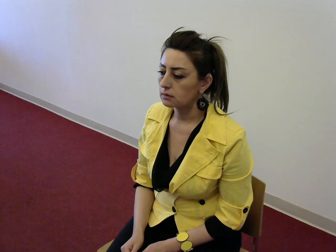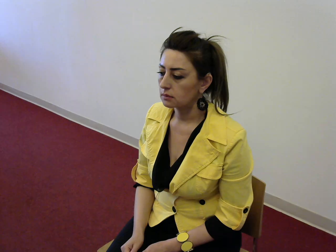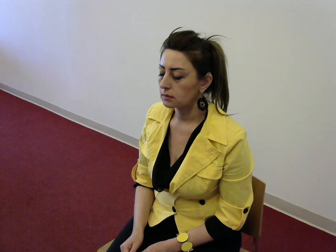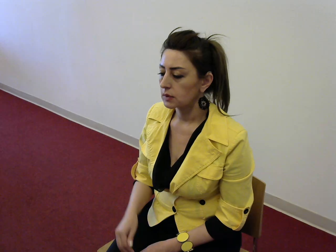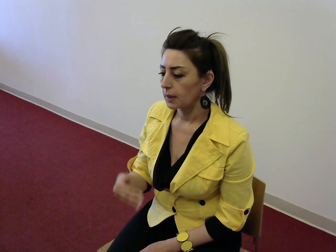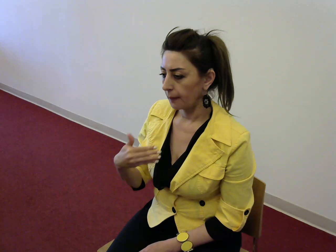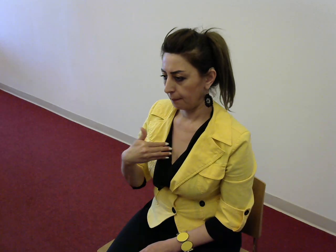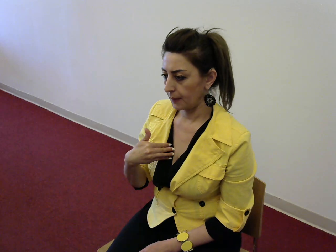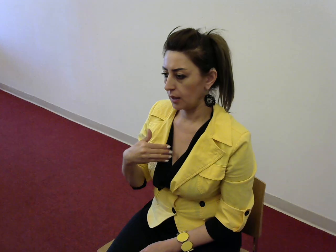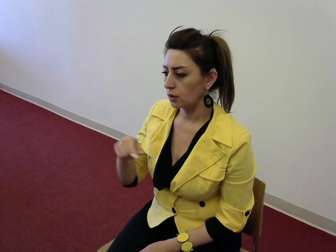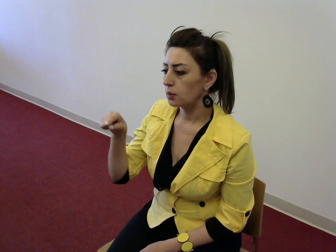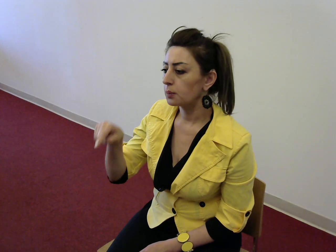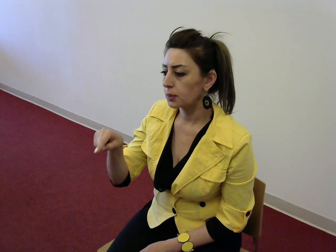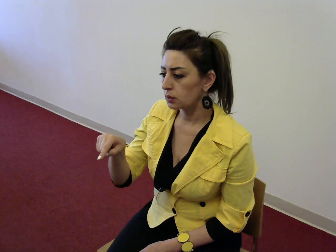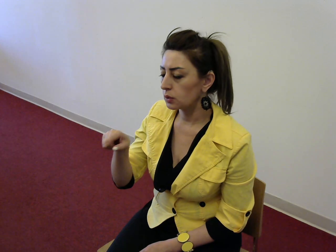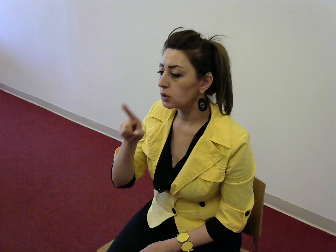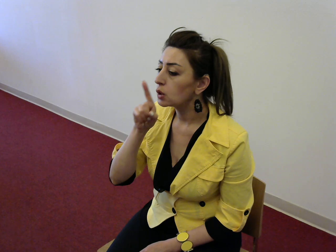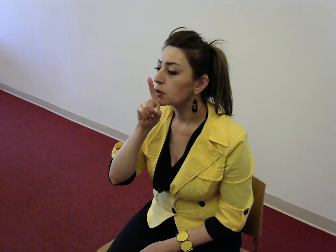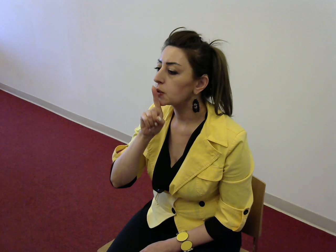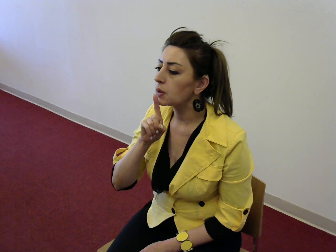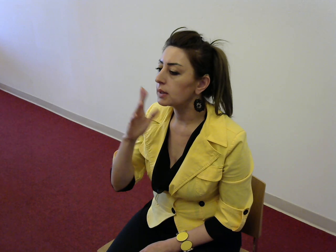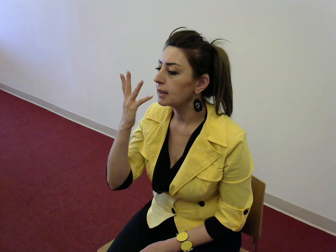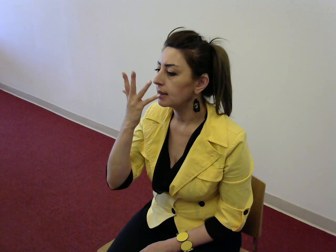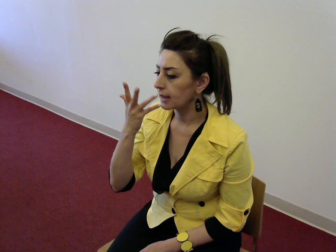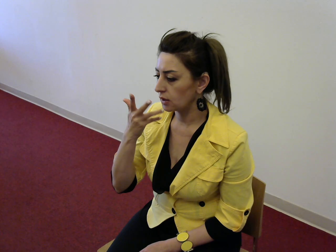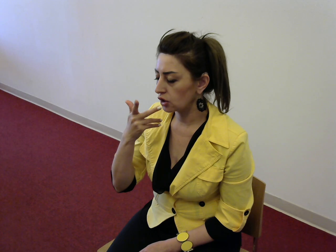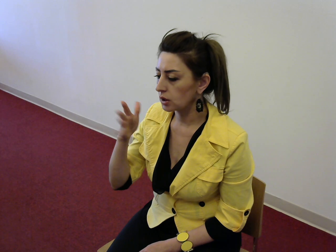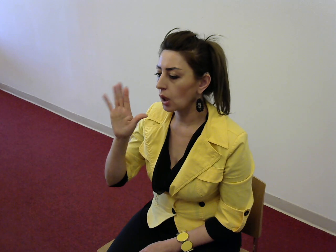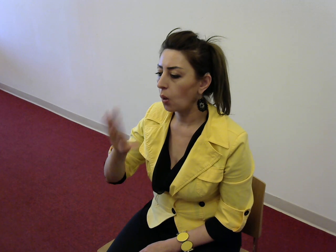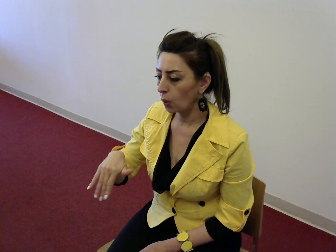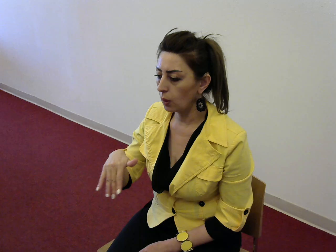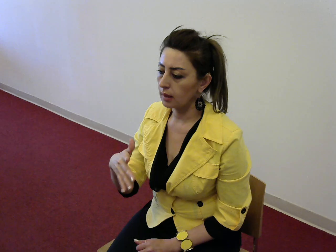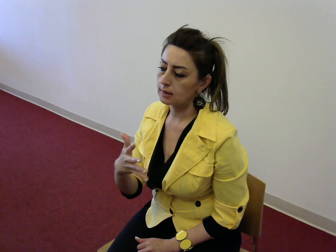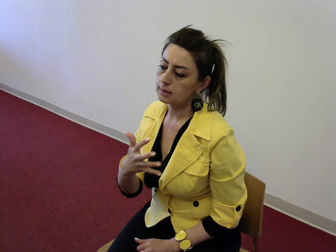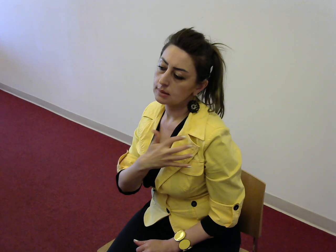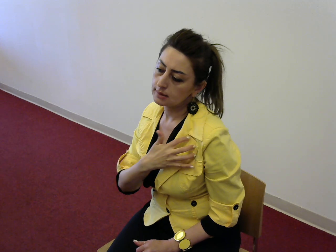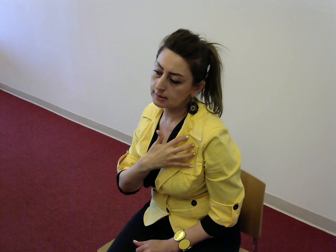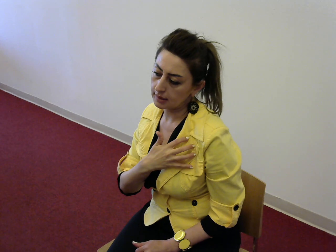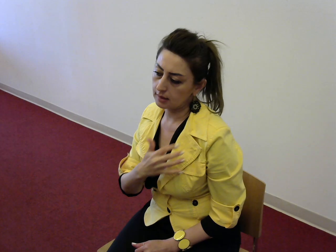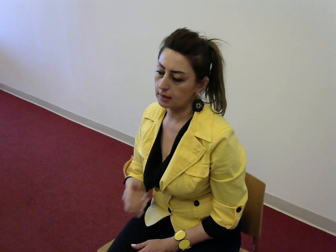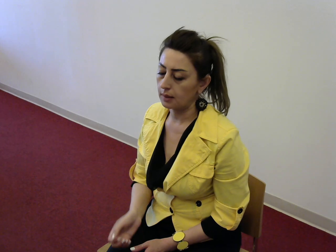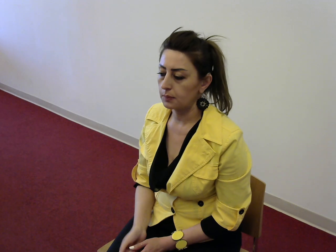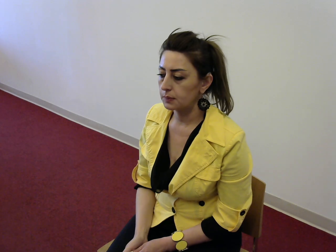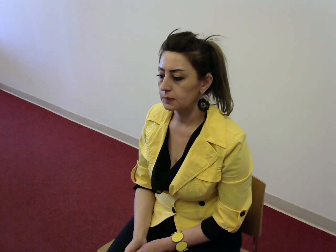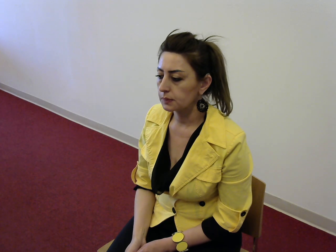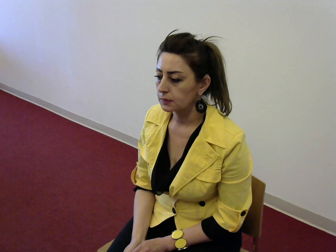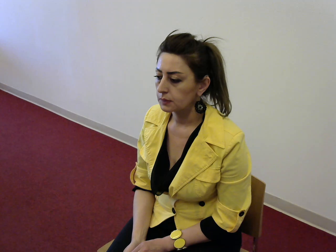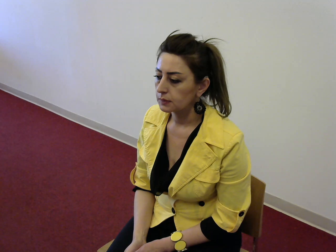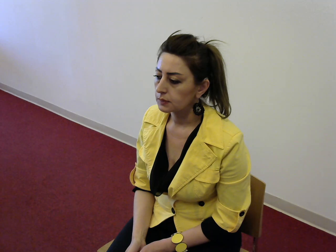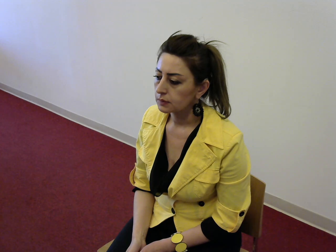Mən bunun göy rəngdə olanını istəyirəm